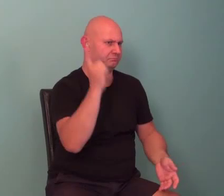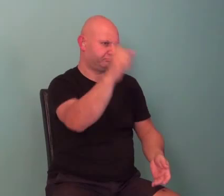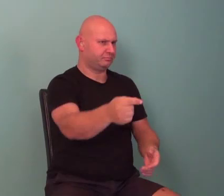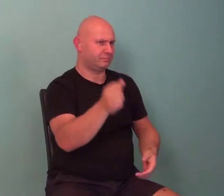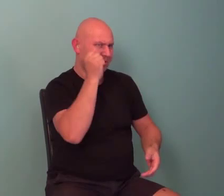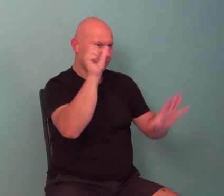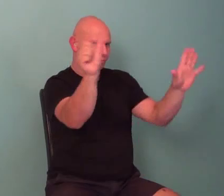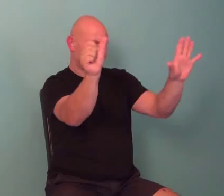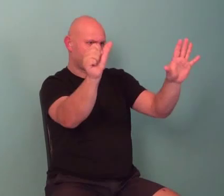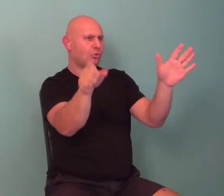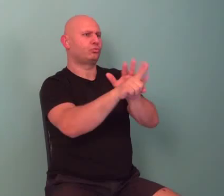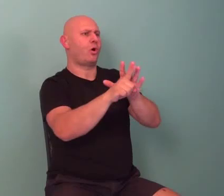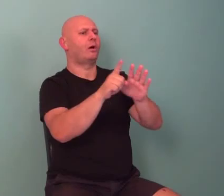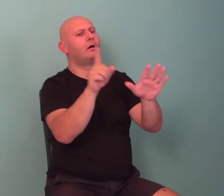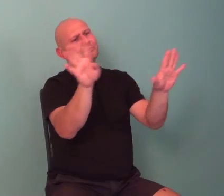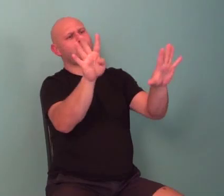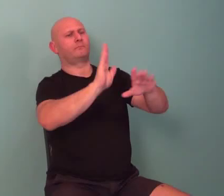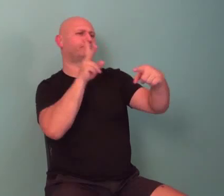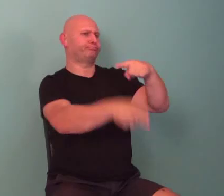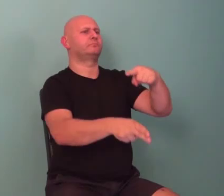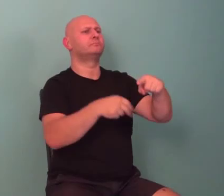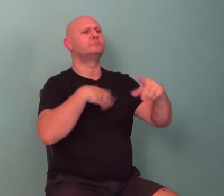Chodźmy rano o szóstej, a o dziewiątej skończymy.